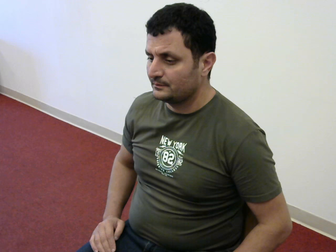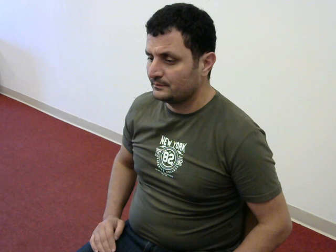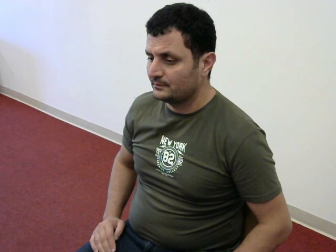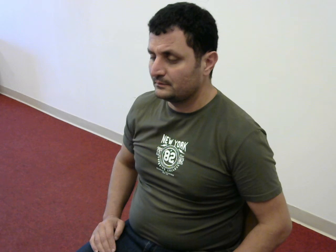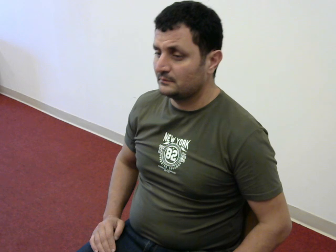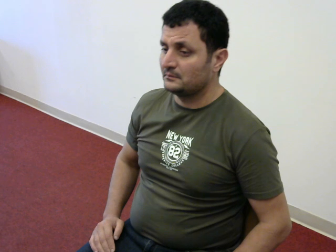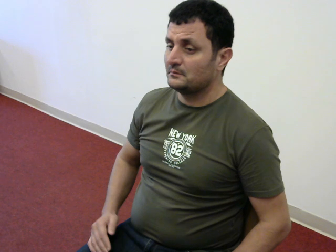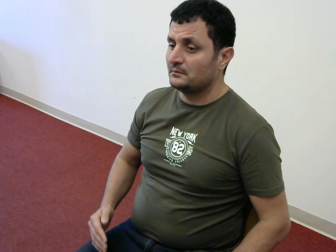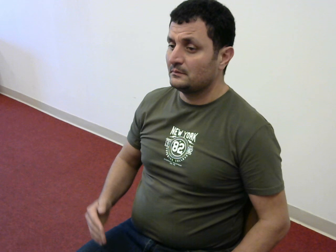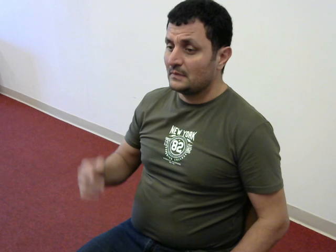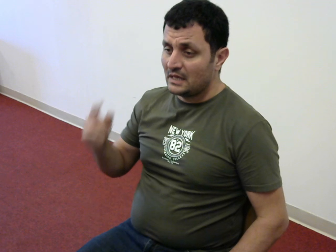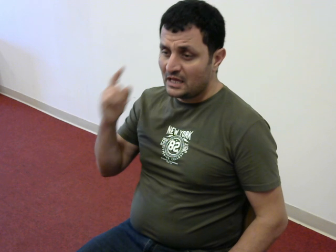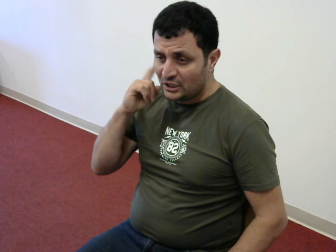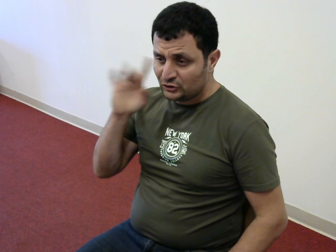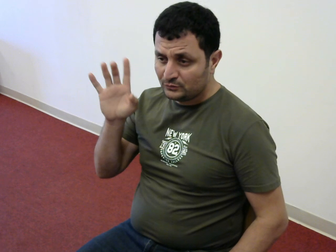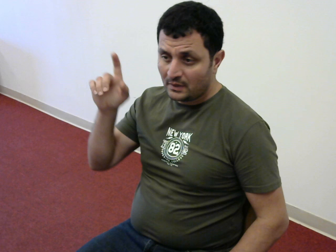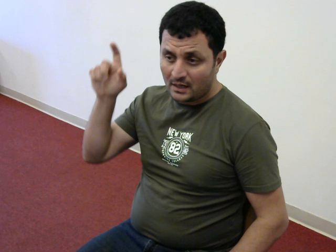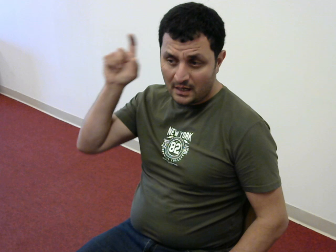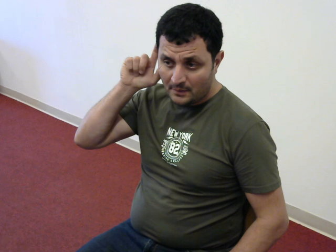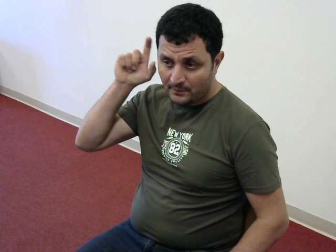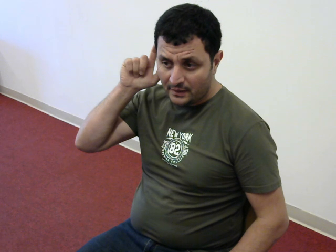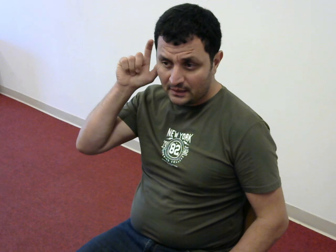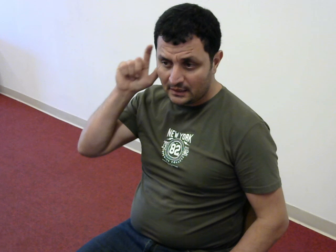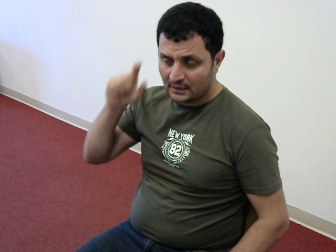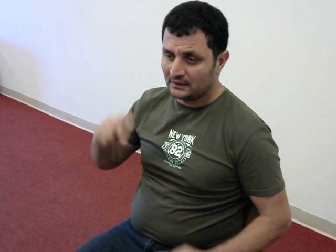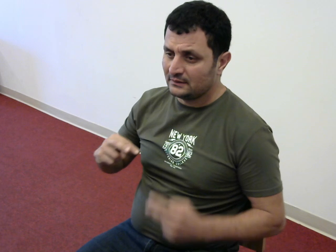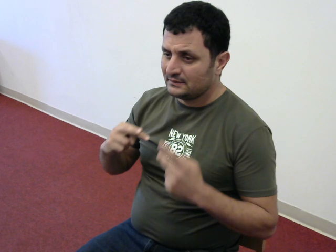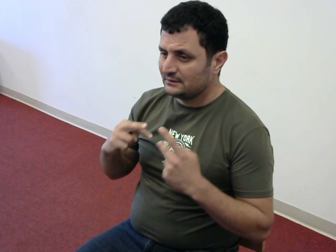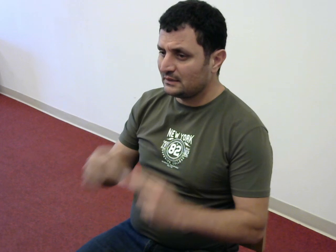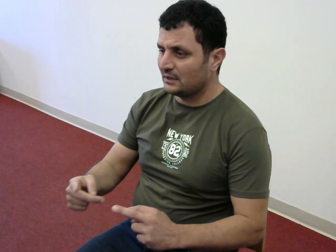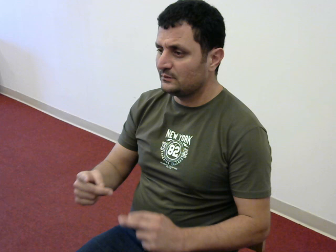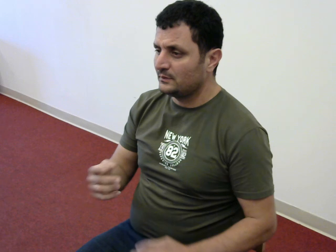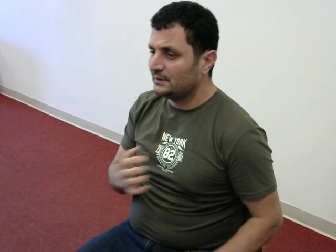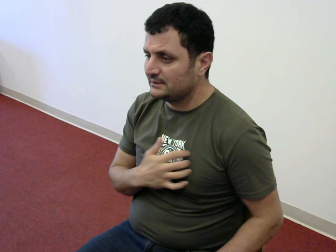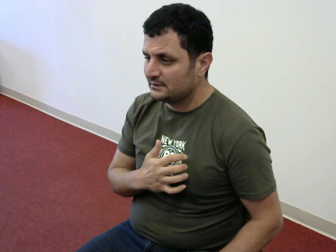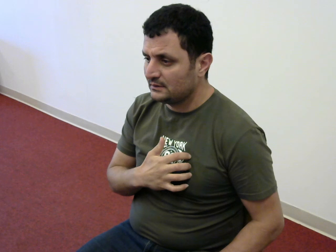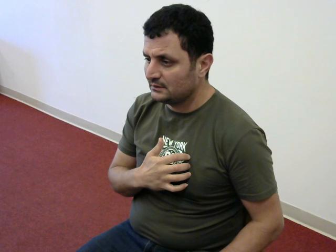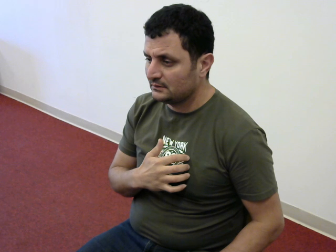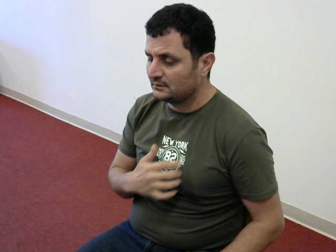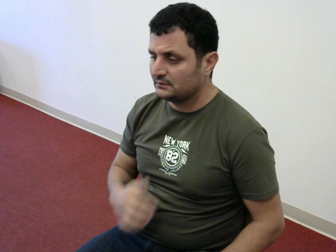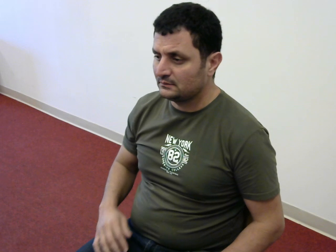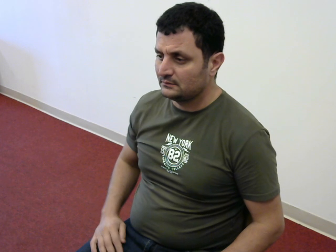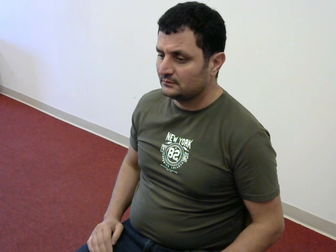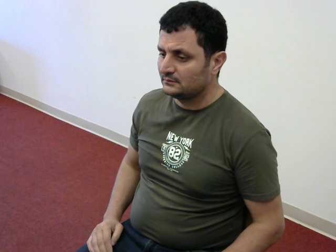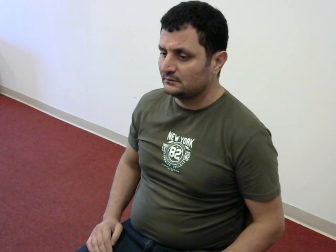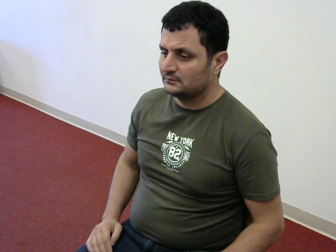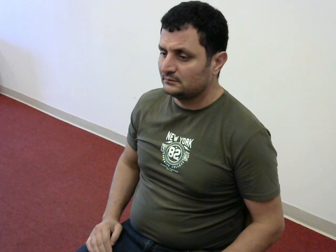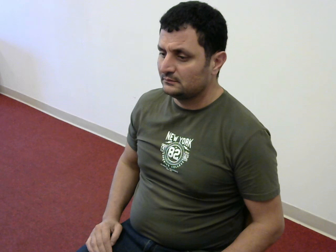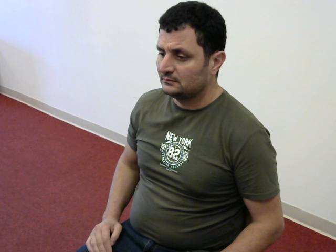Eşitmə aparatını dəyişmək istəyirəm